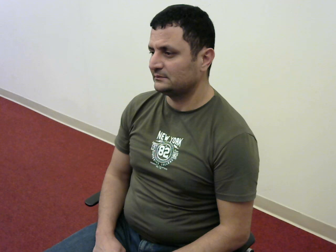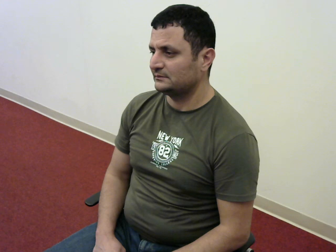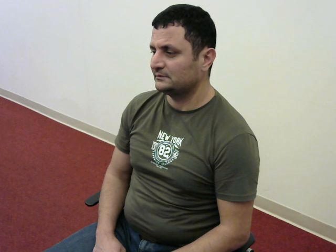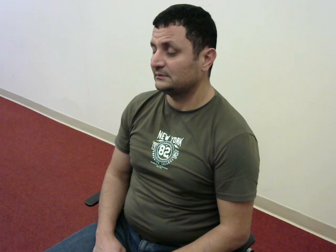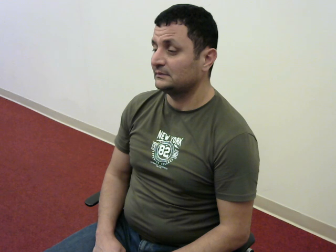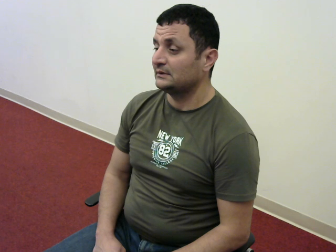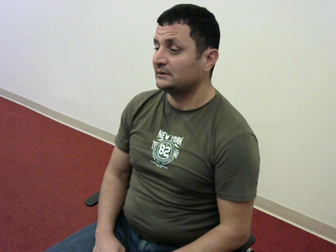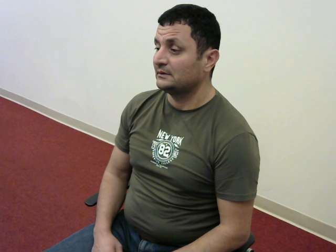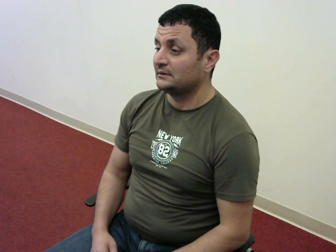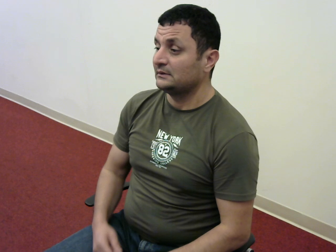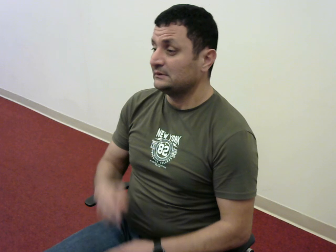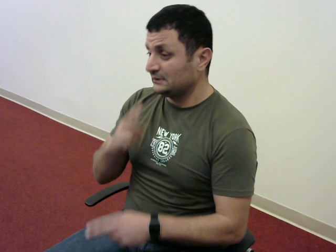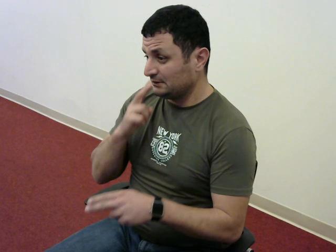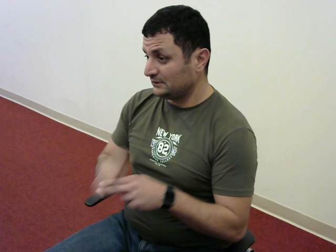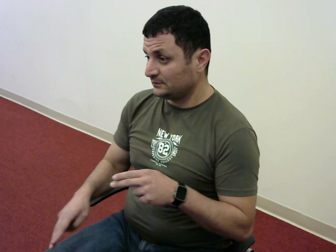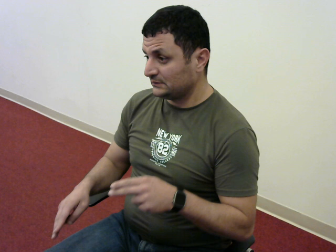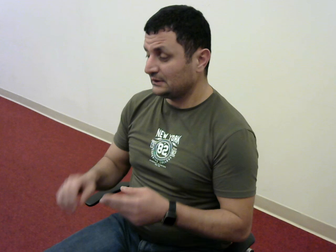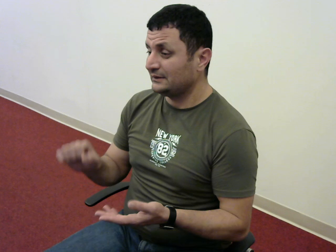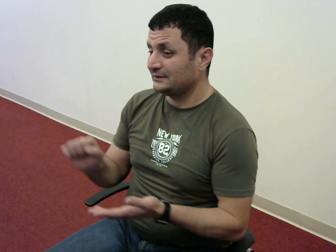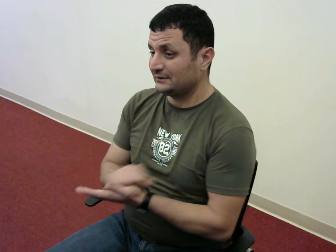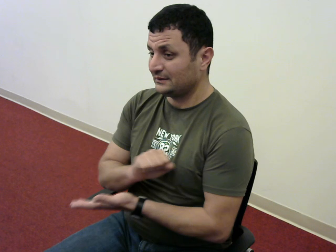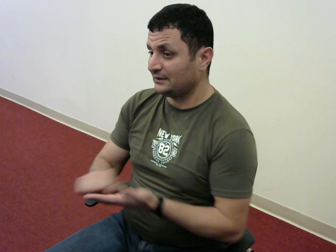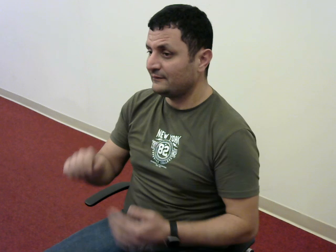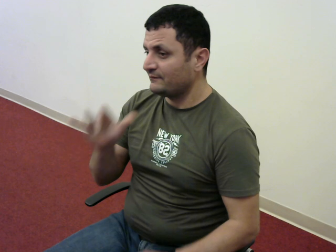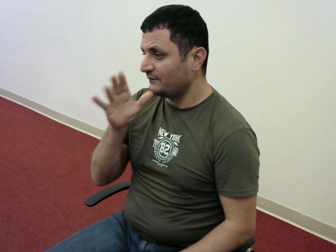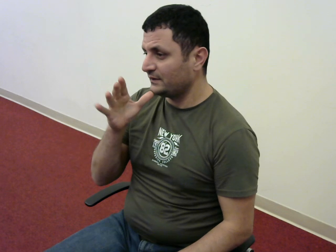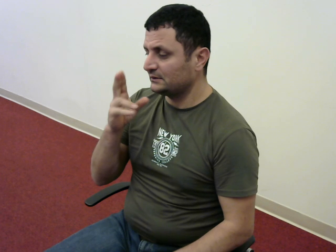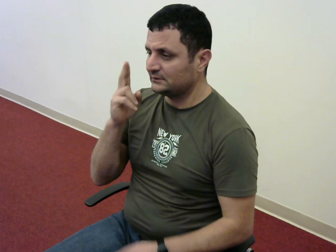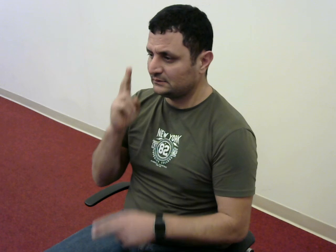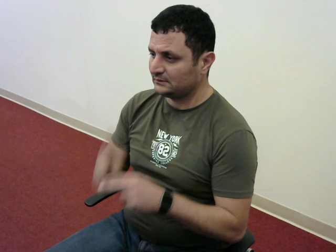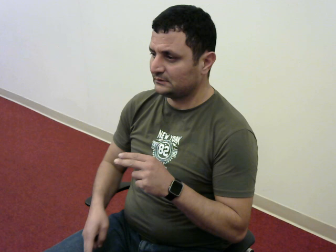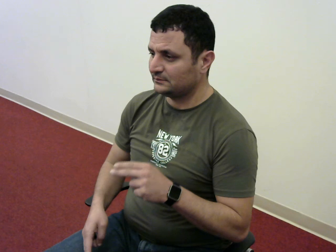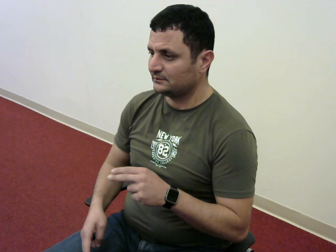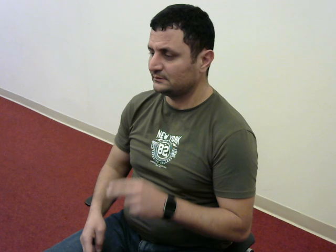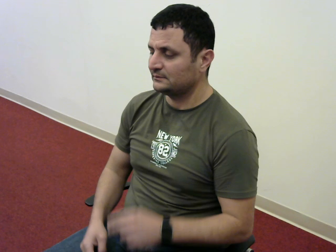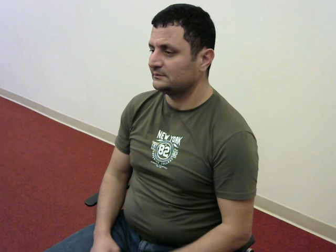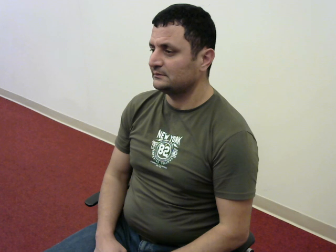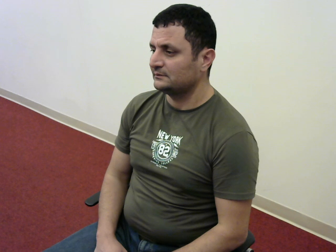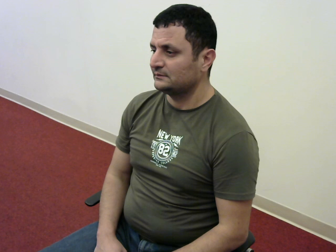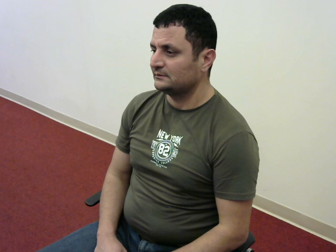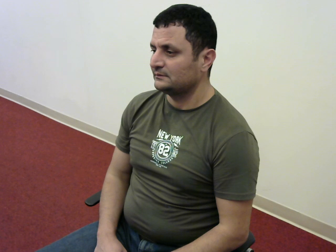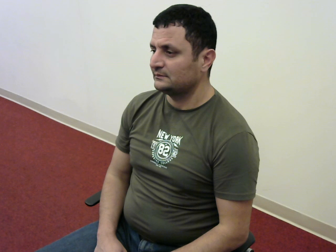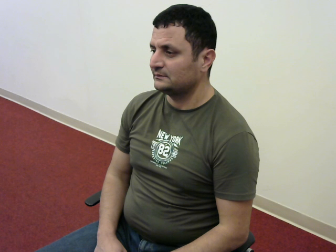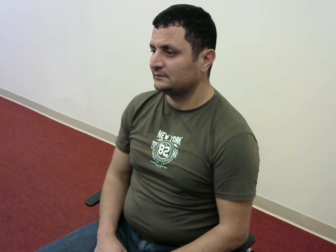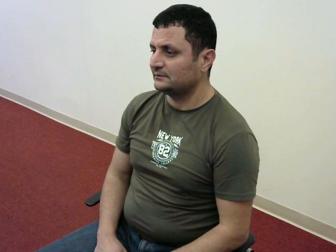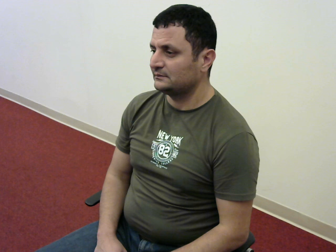İtmiş sənədin vaxtı bitib